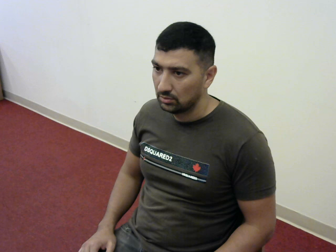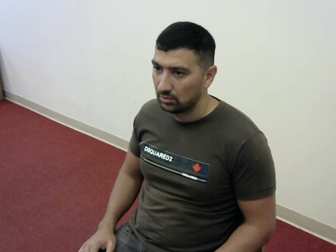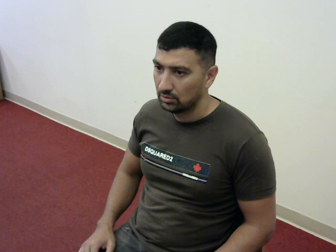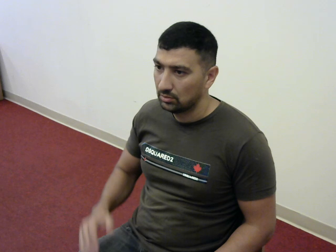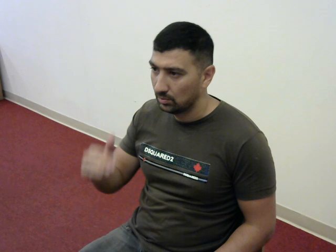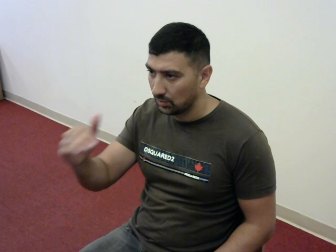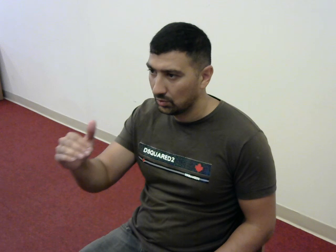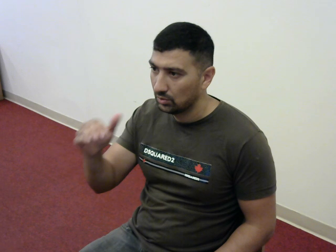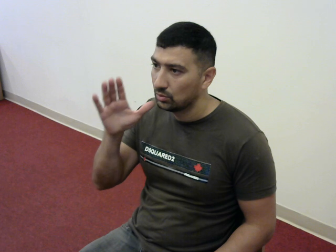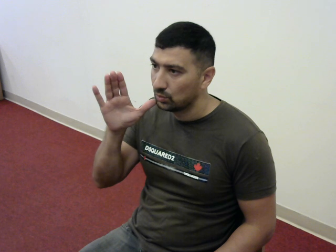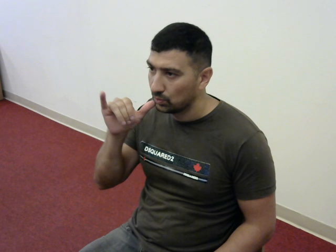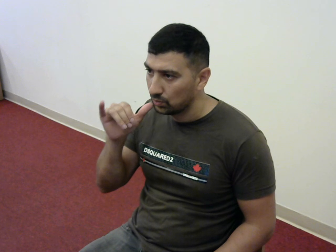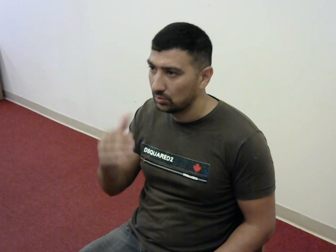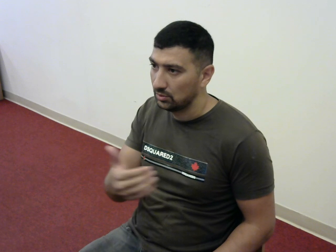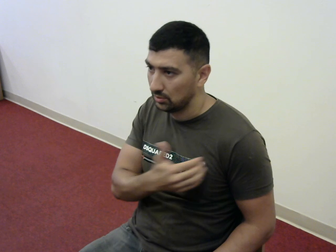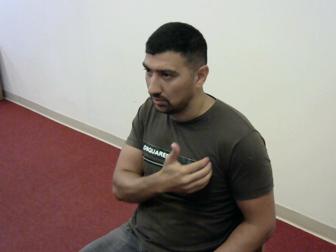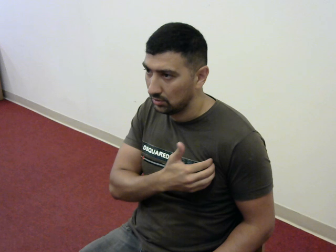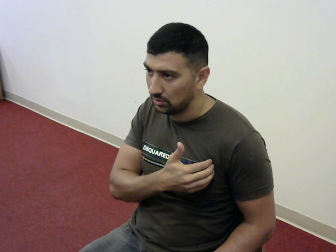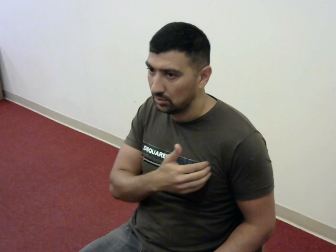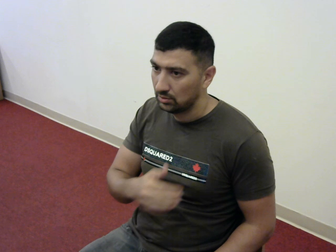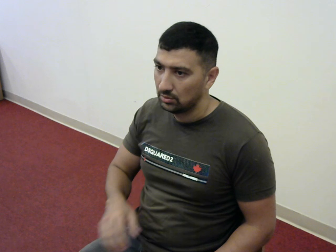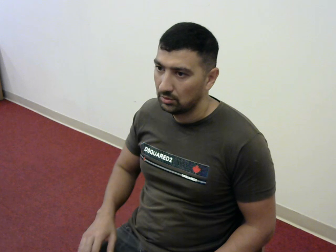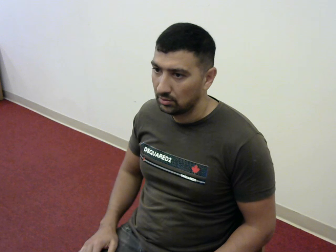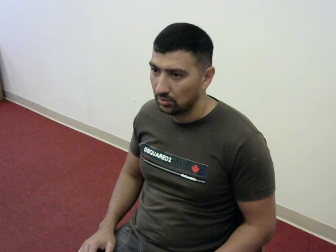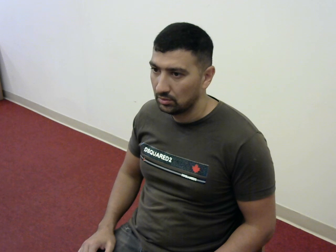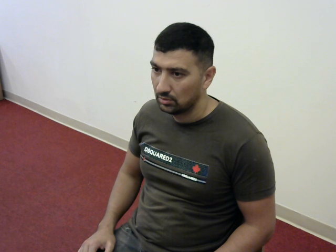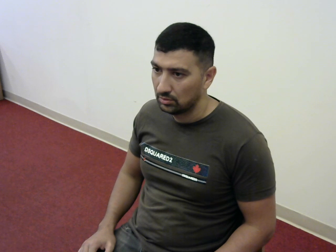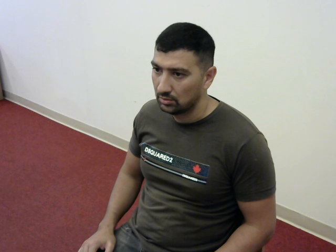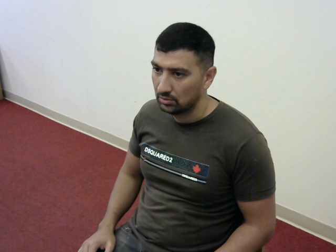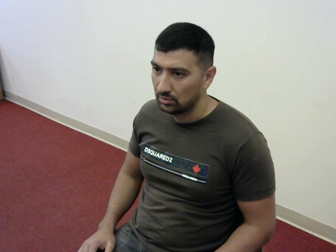Siz su istəyirsiniz?